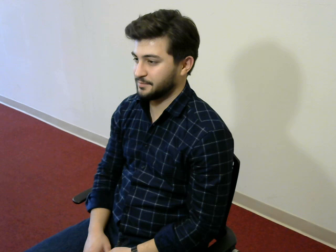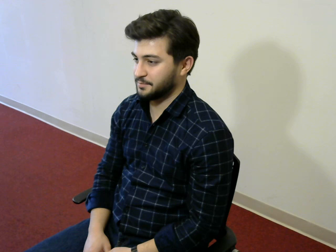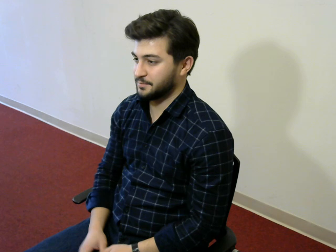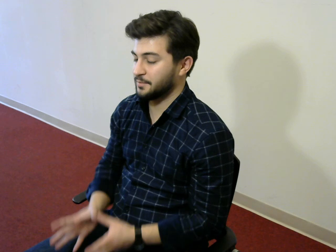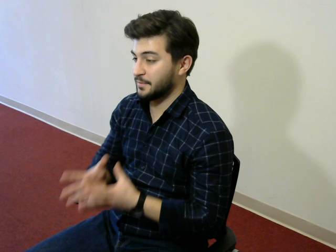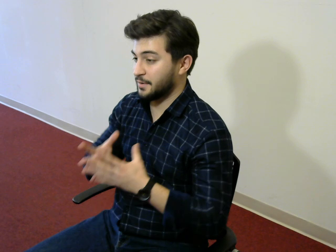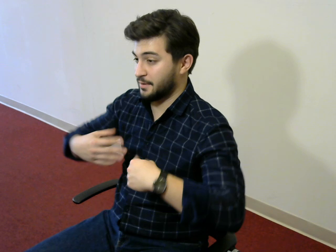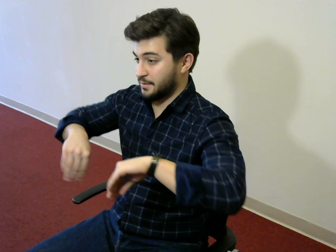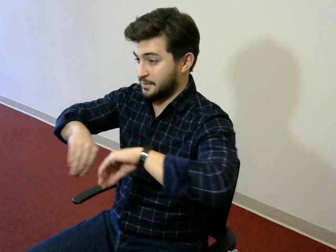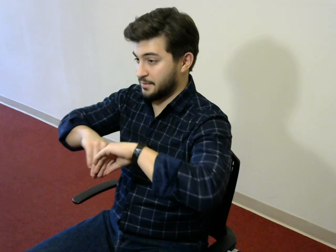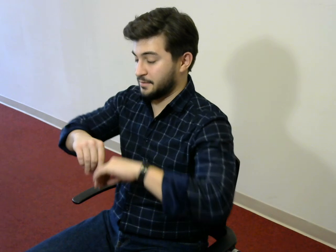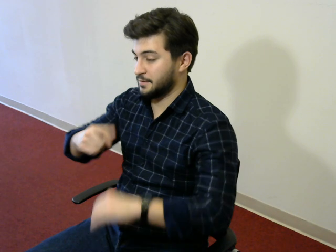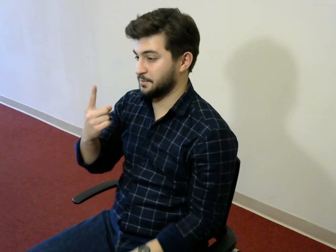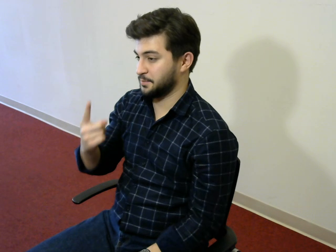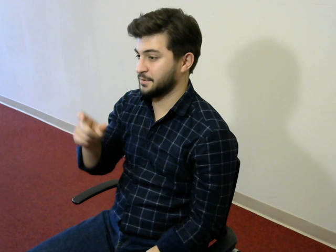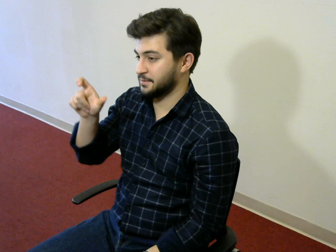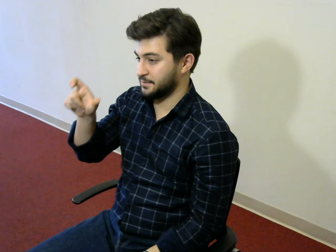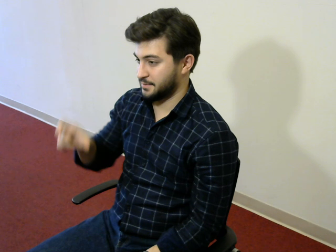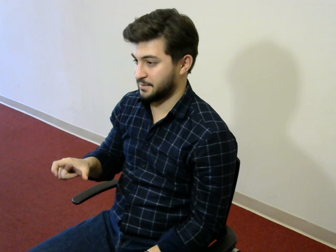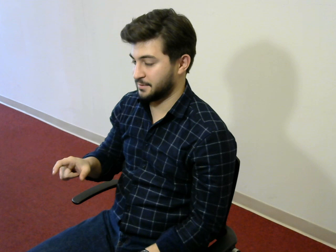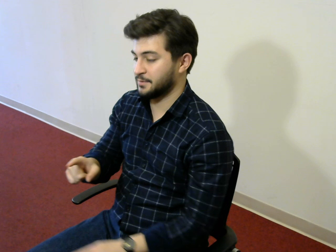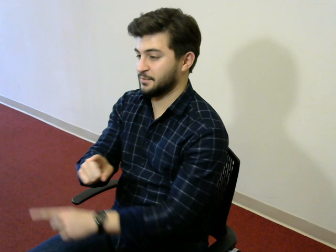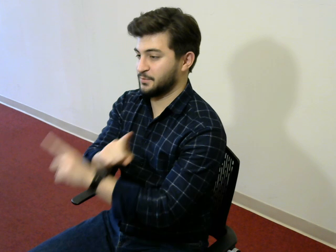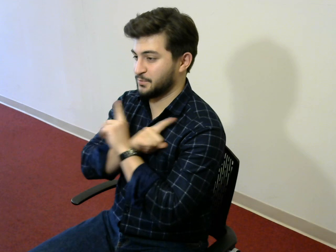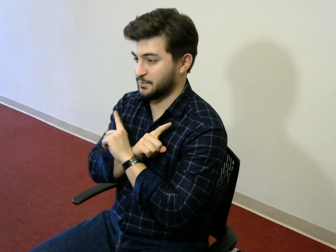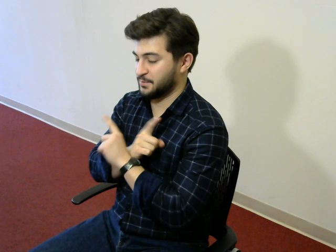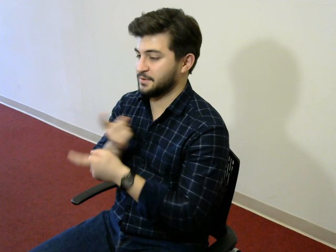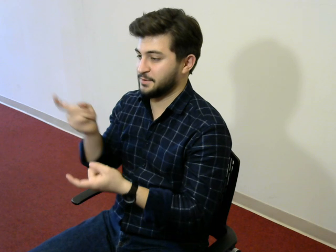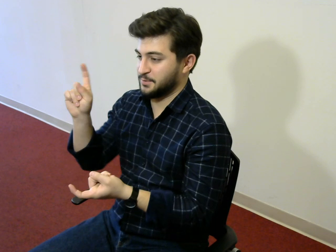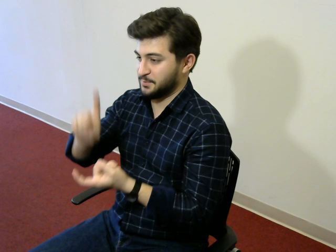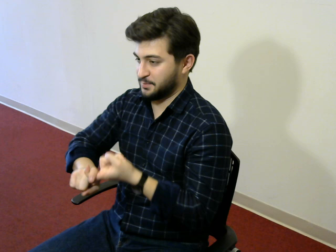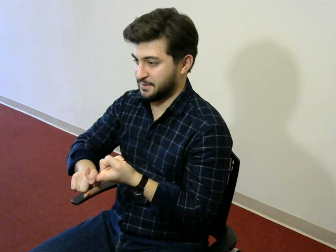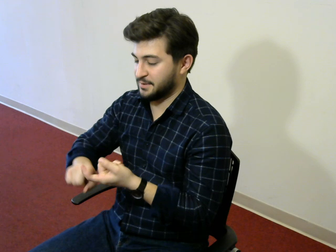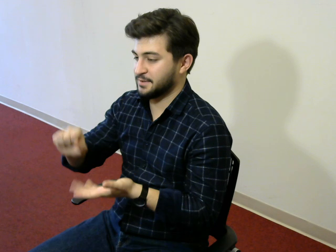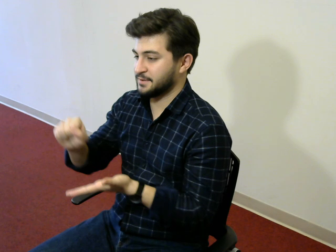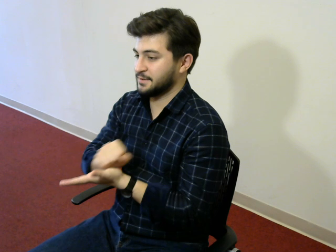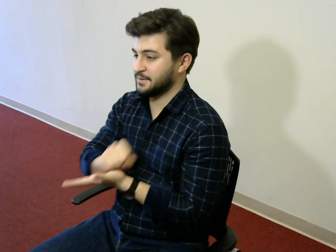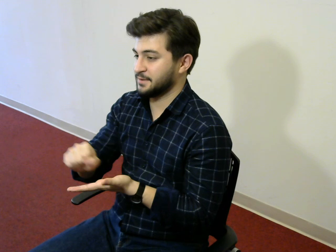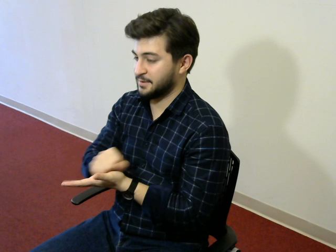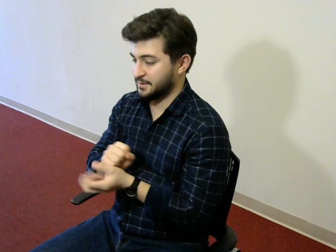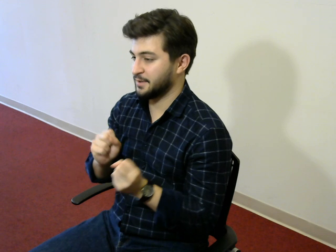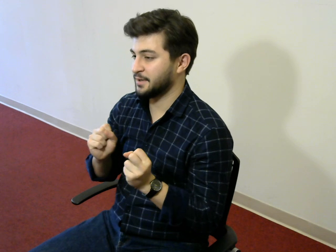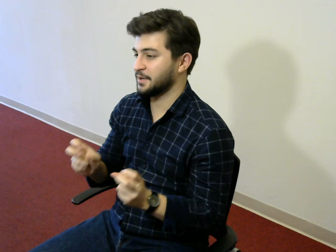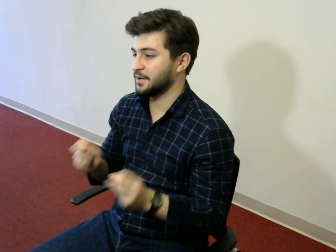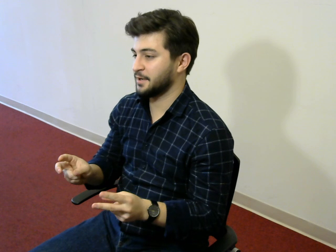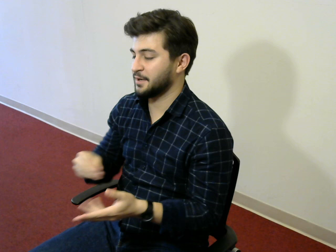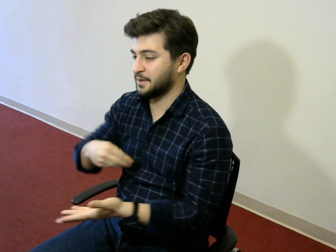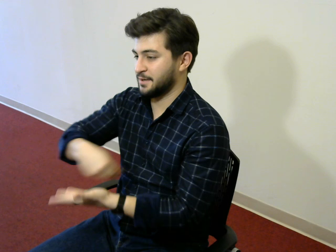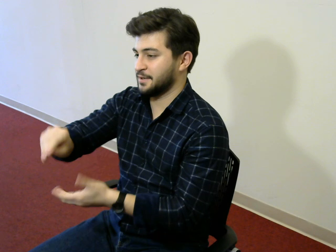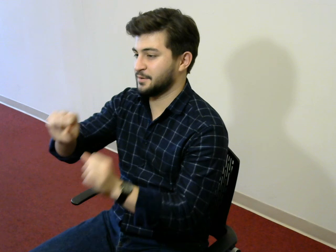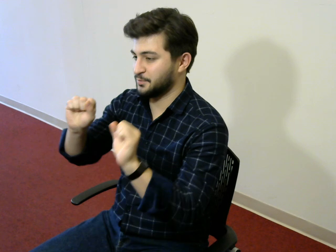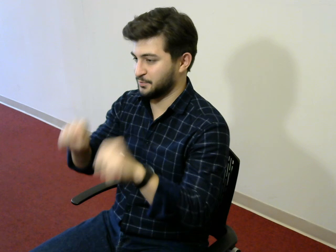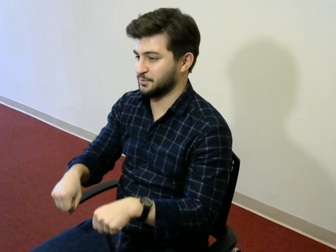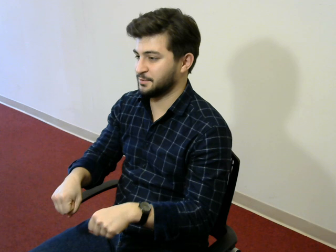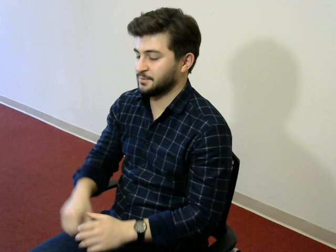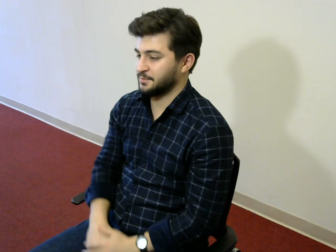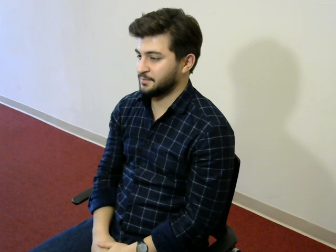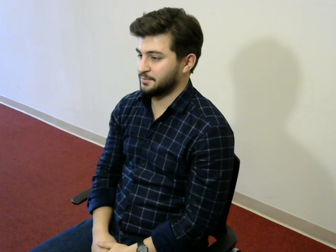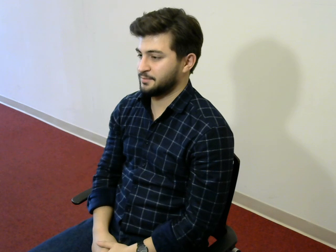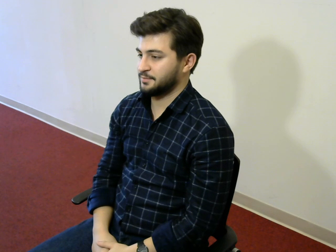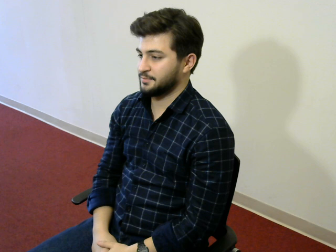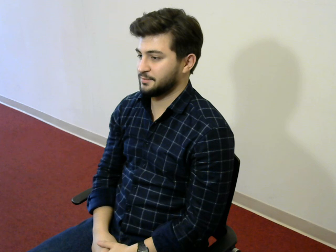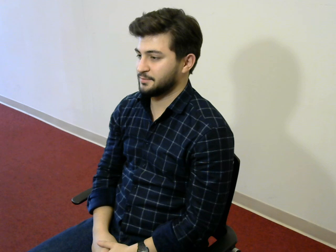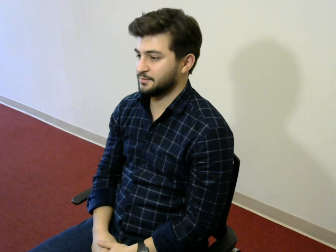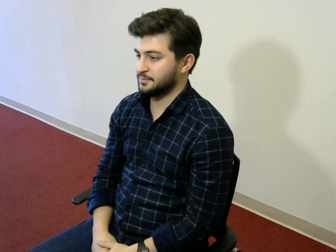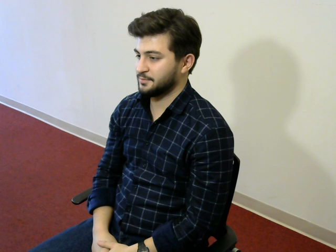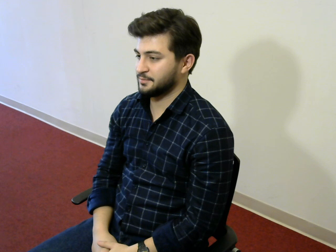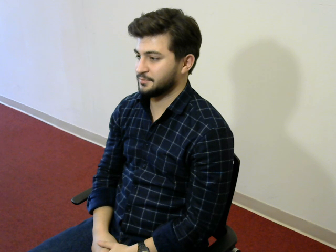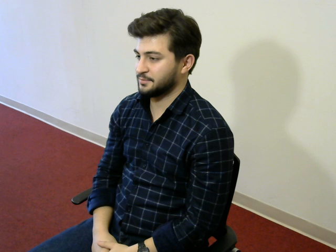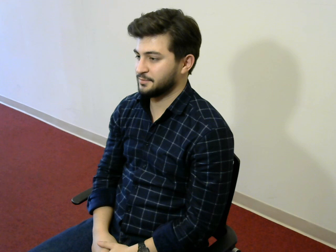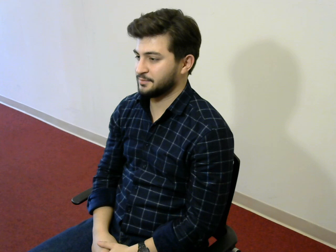Ailədən bir şəxsin ölməsi ilə bağlı sənəd necə almaq olar?